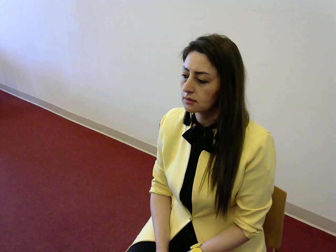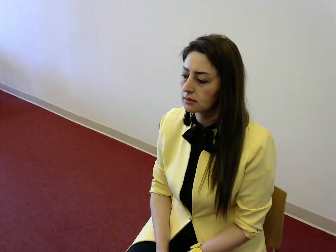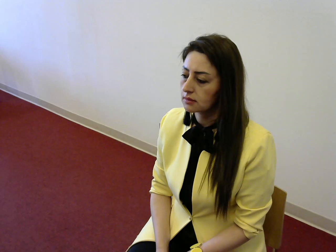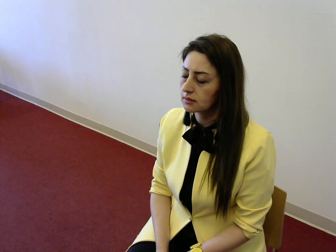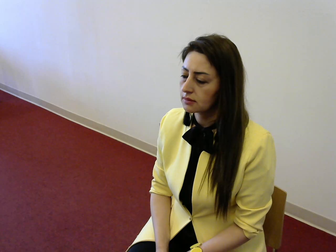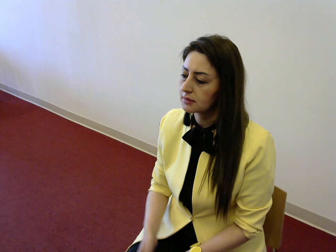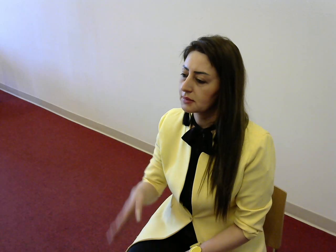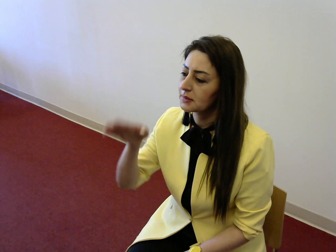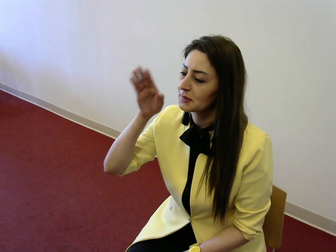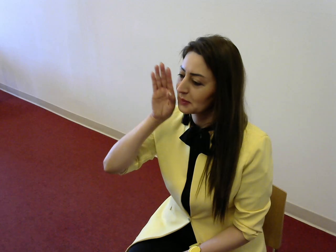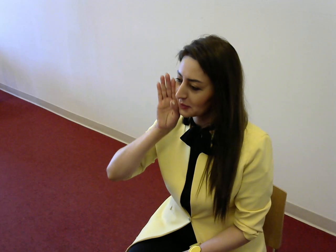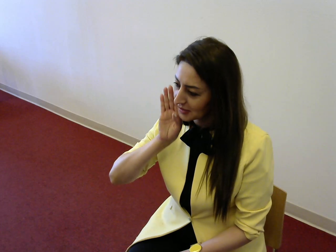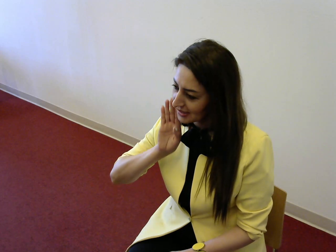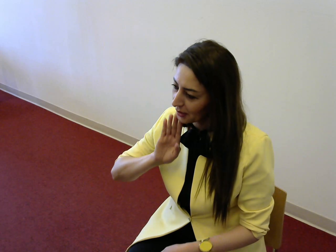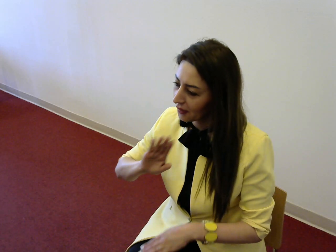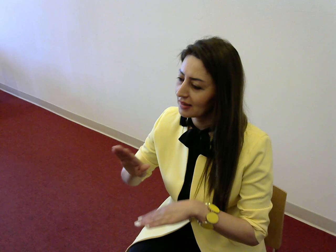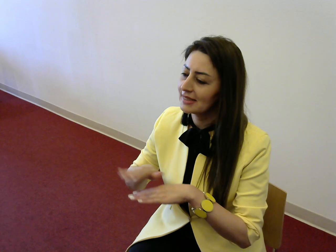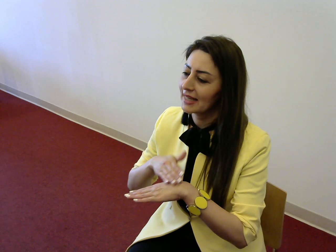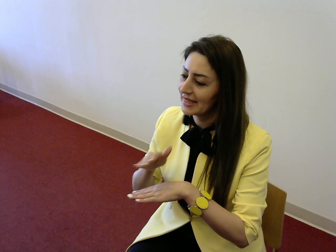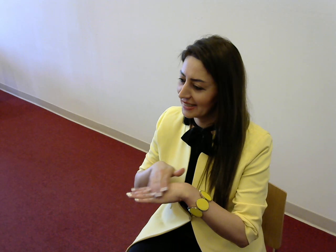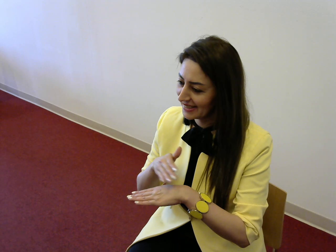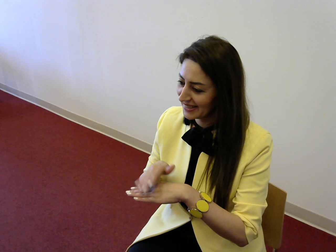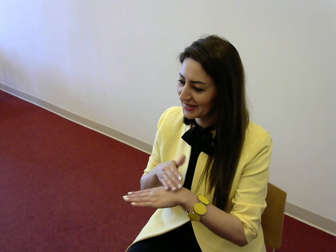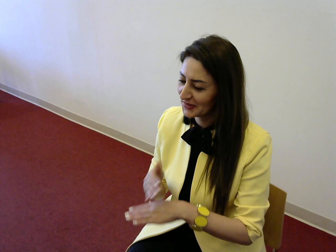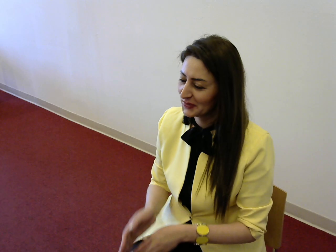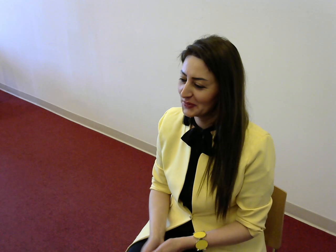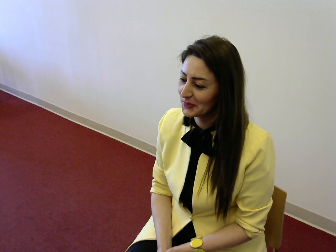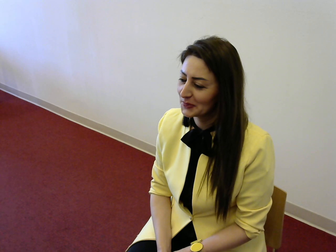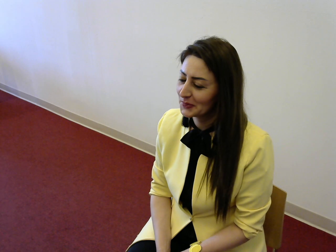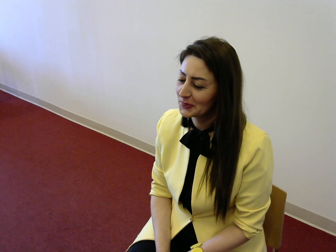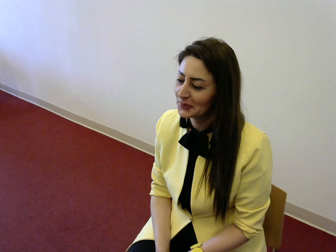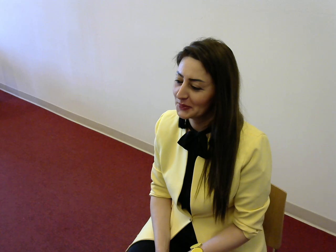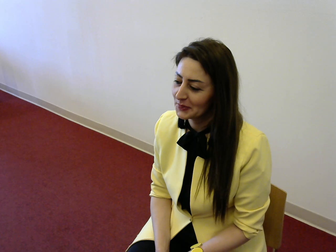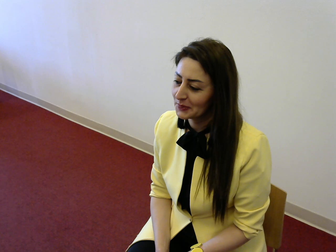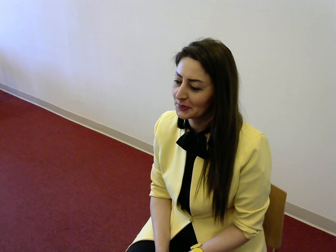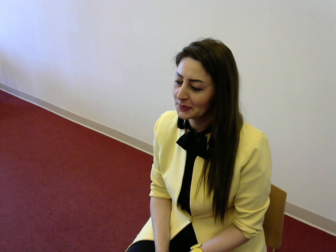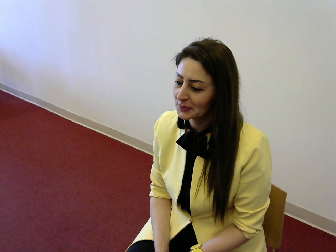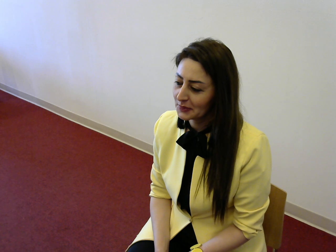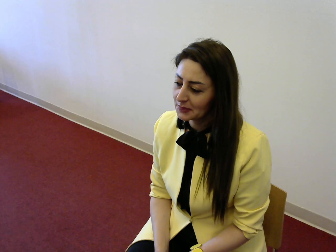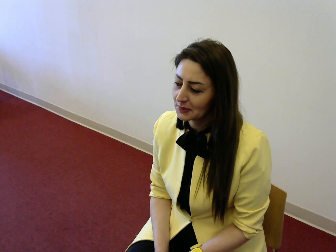Sabahınız xeyir